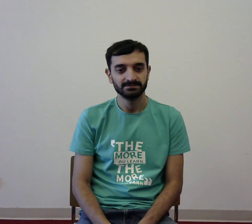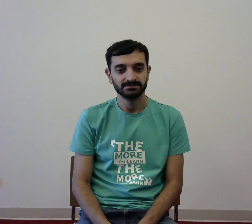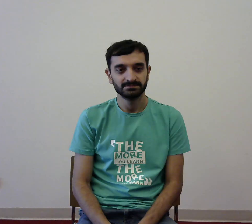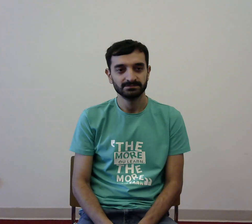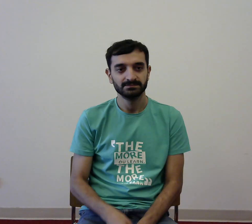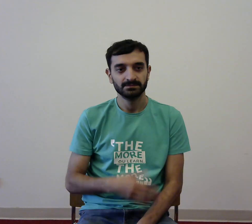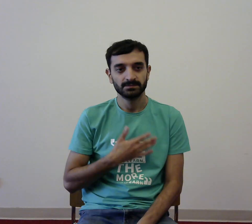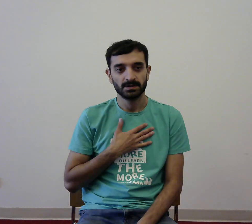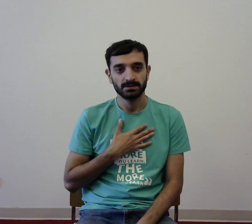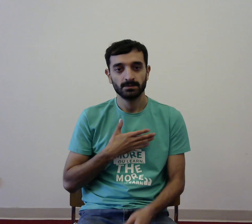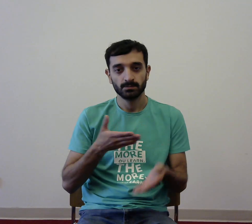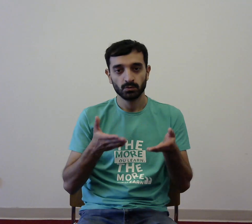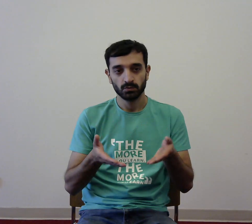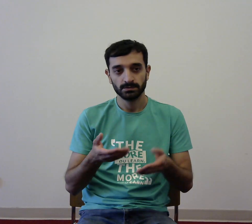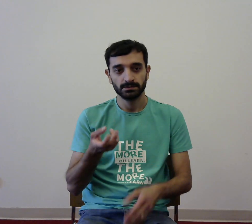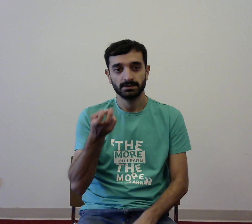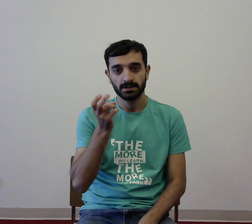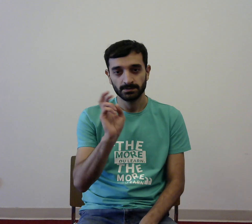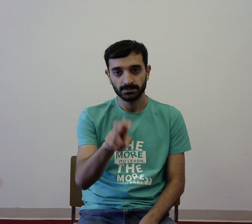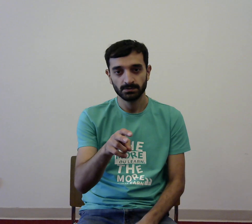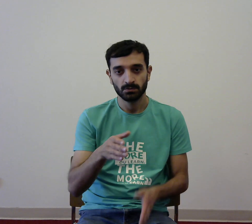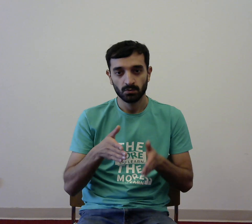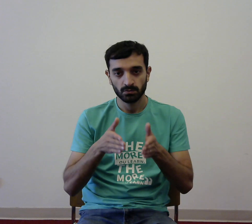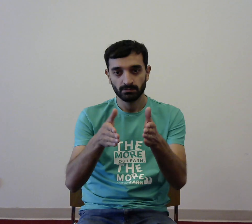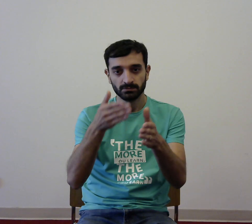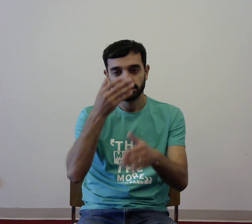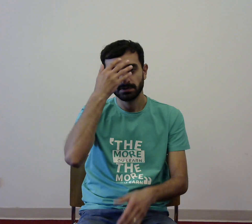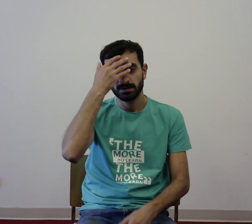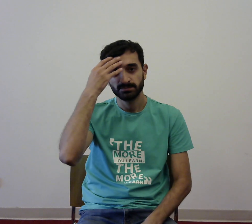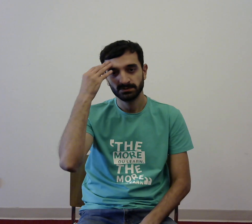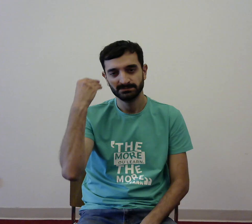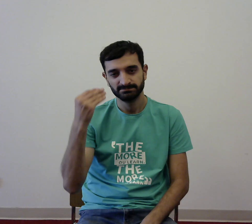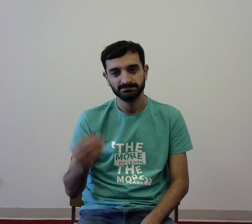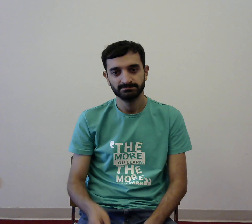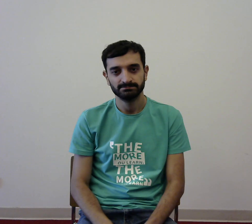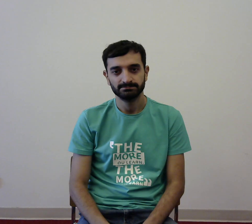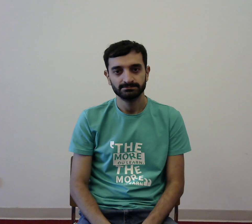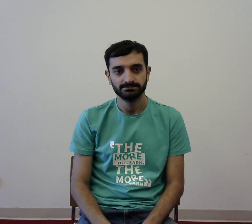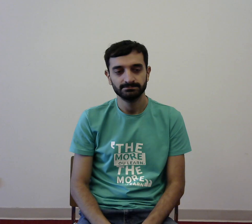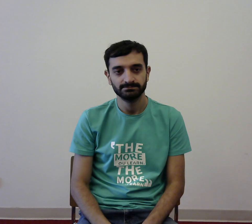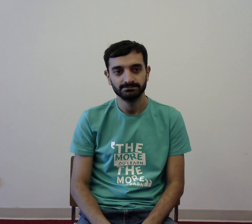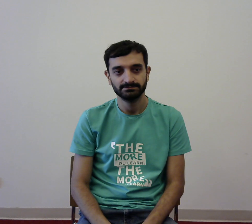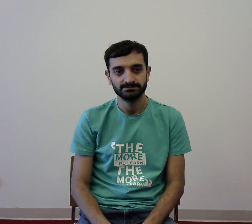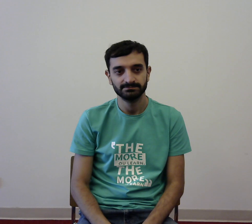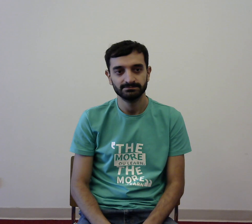Mən bura gələn yolu unutmuşam